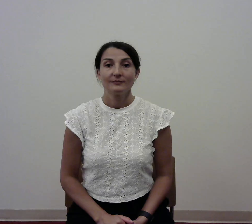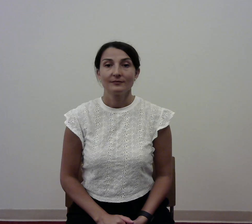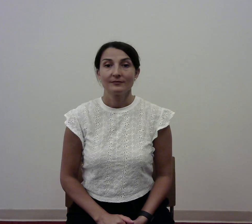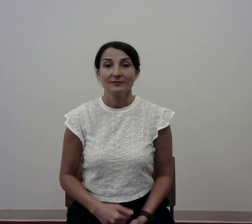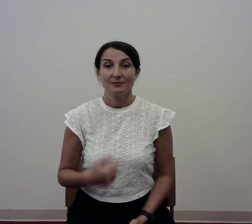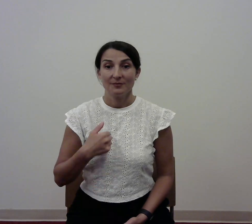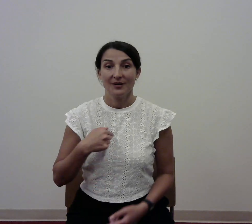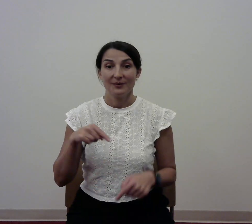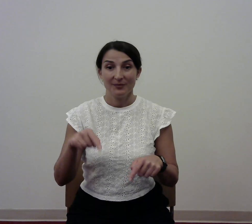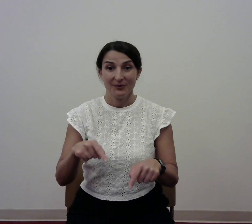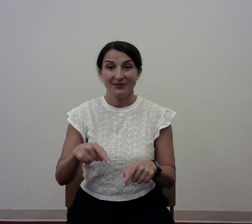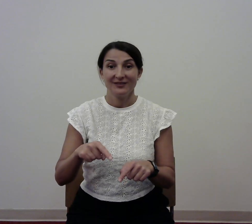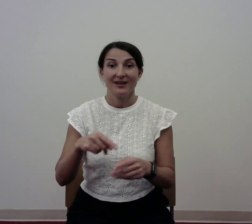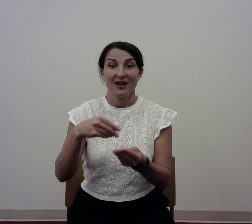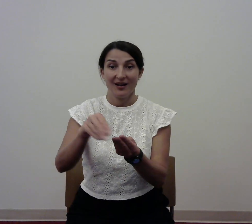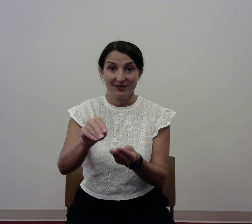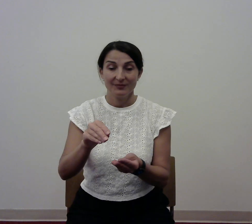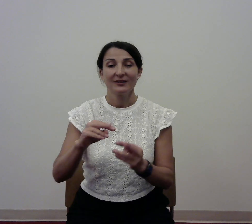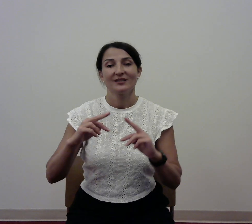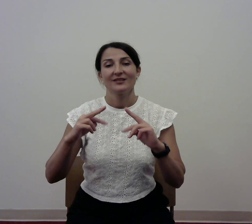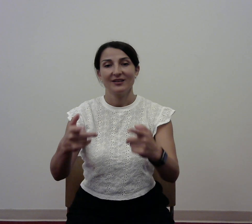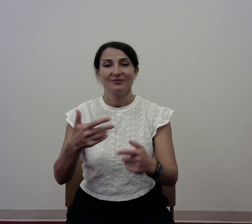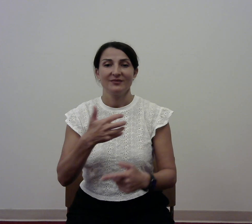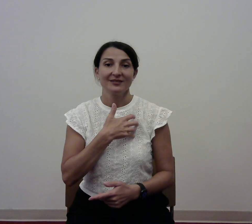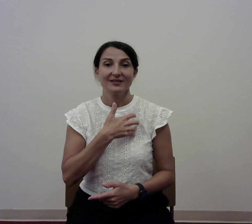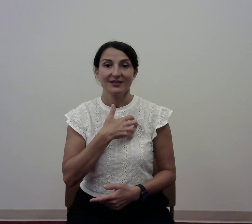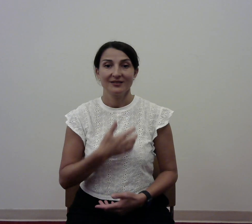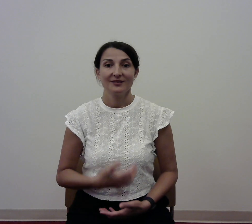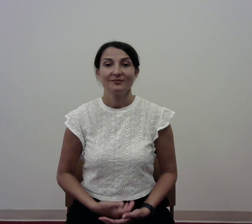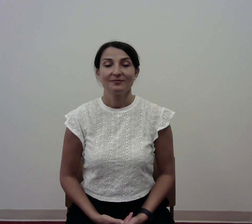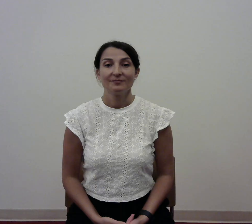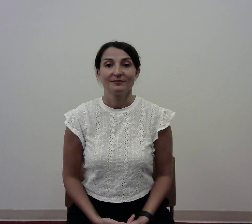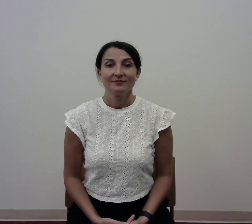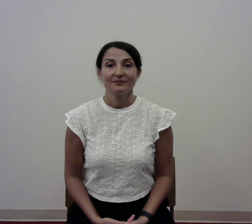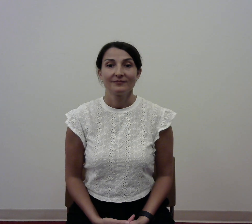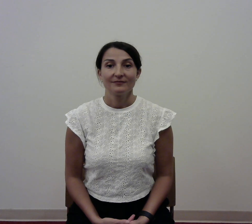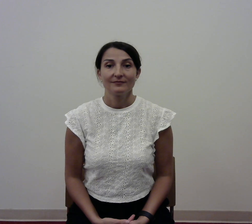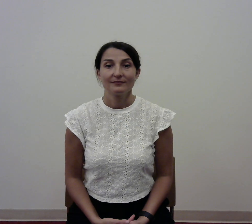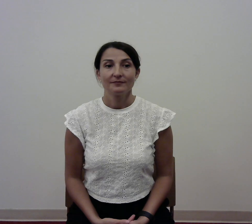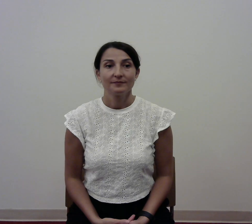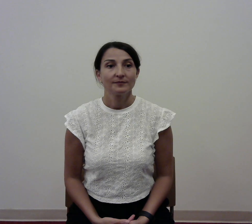Mən buradan aldıqlarımı dəyişmək istəyirəm